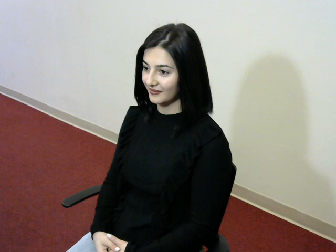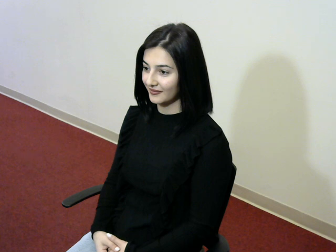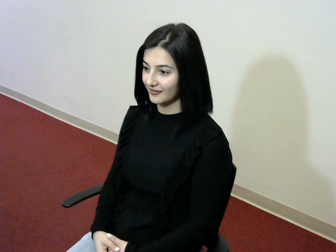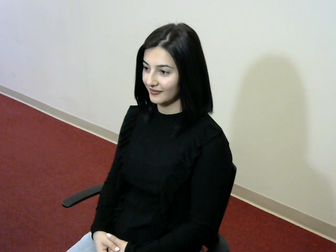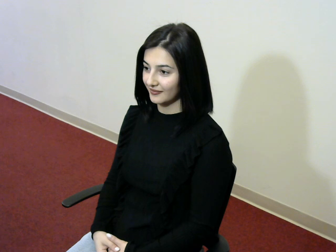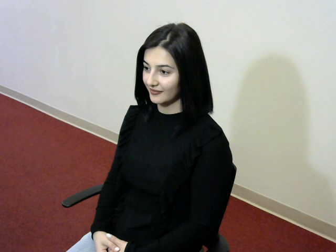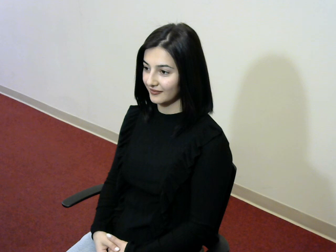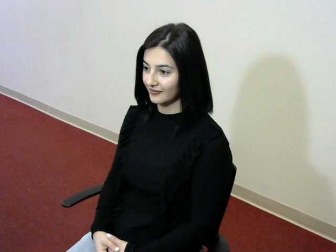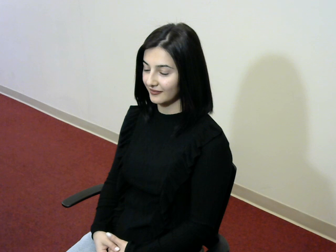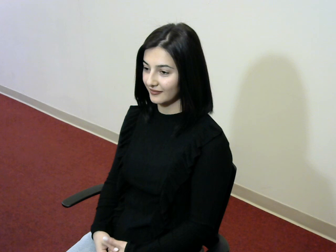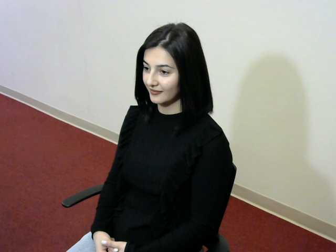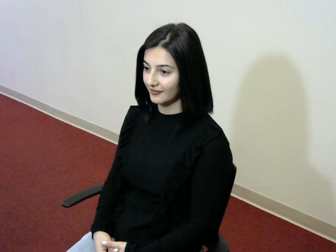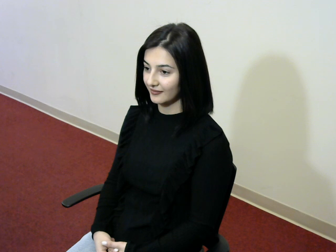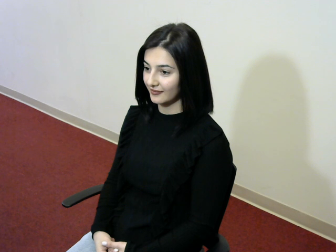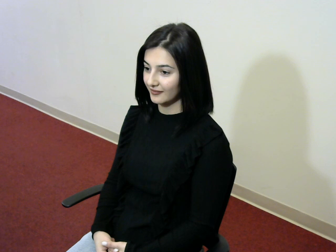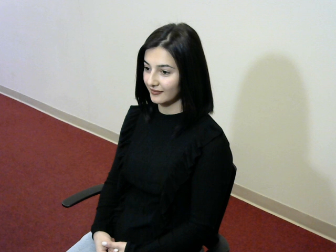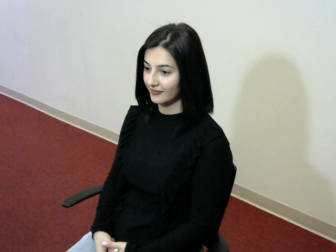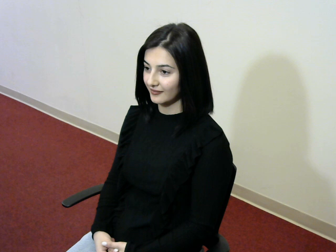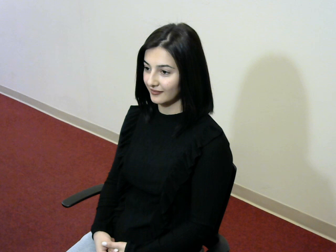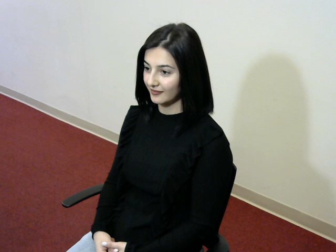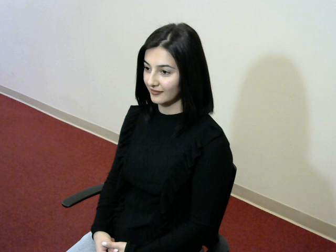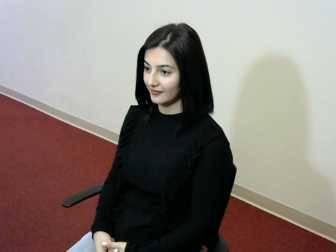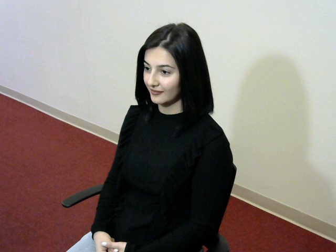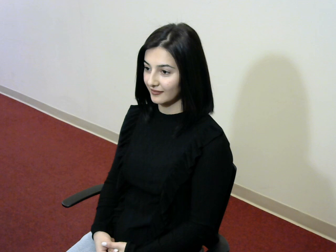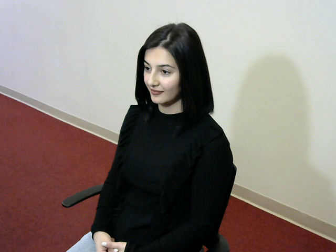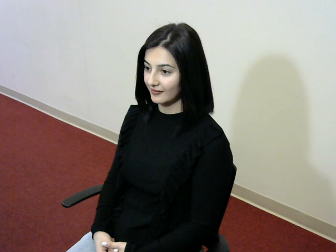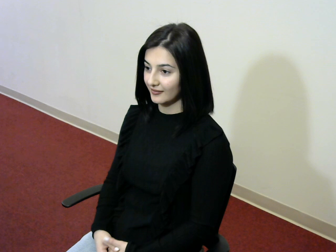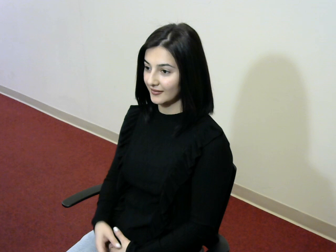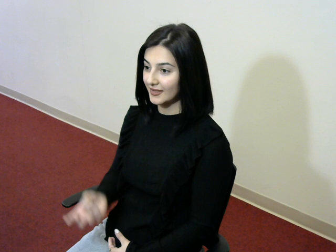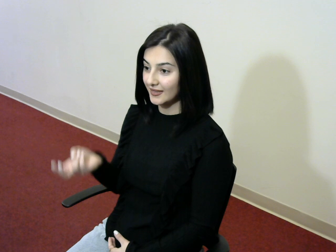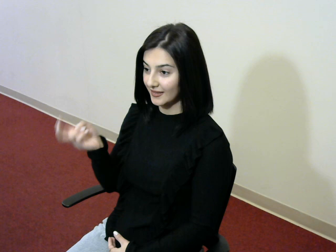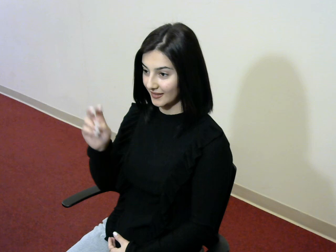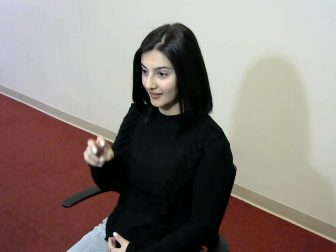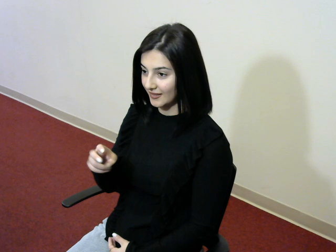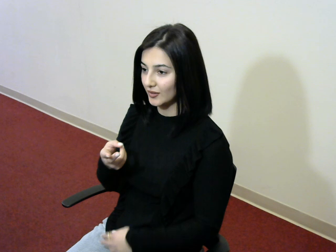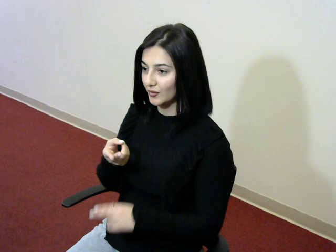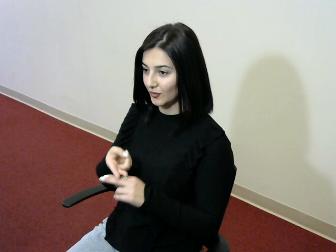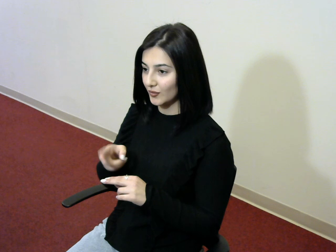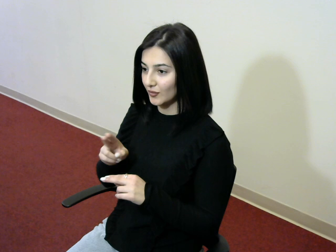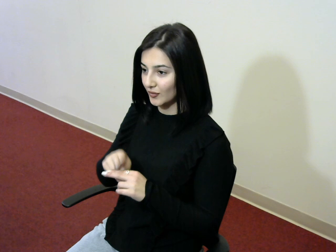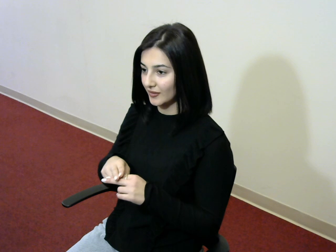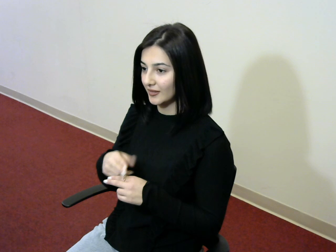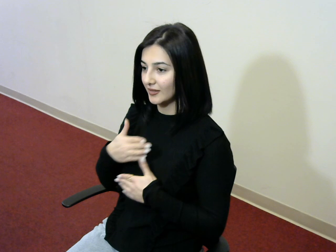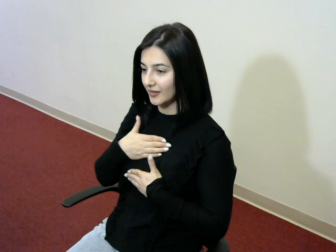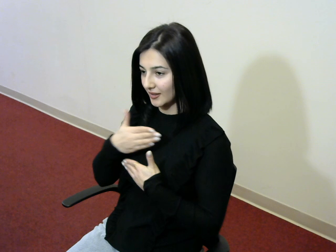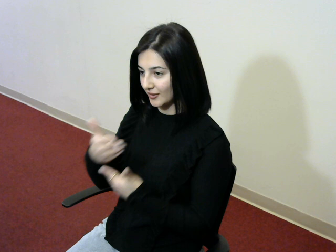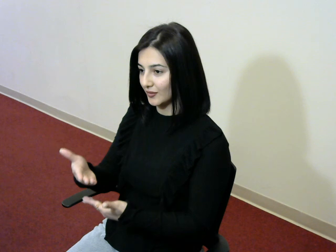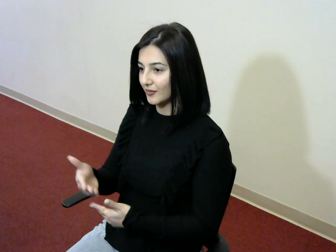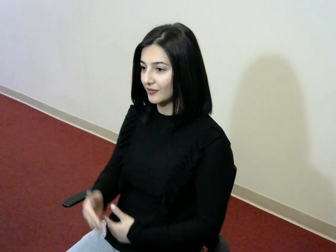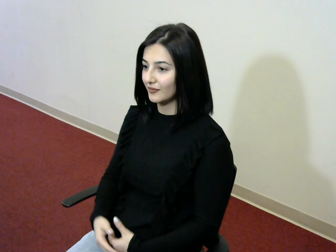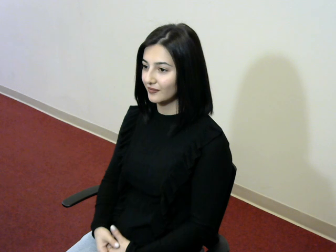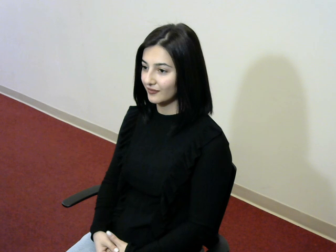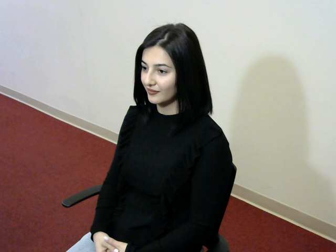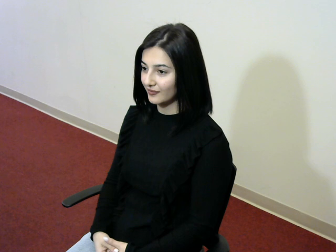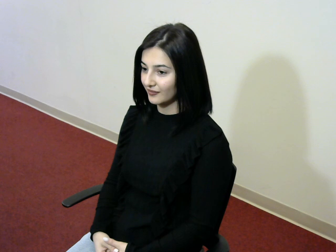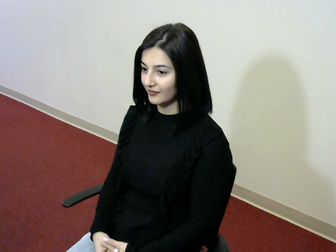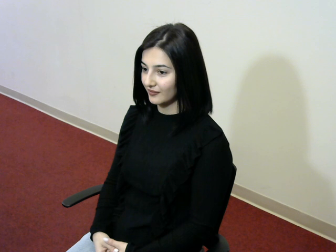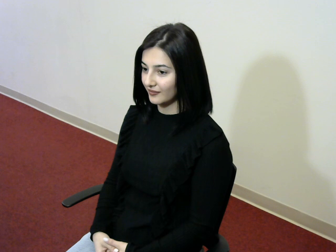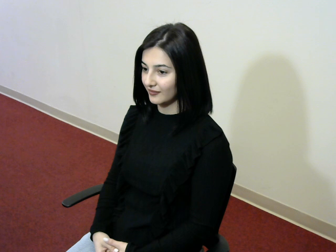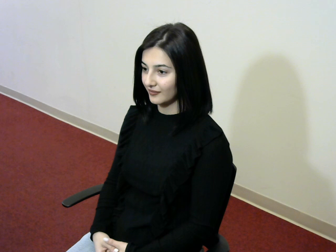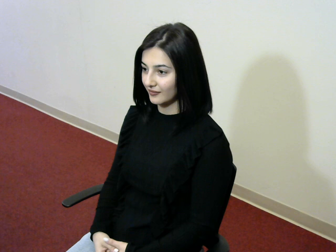Gəldiyinizə görə minnətdaram